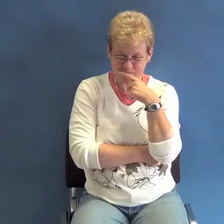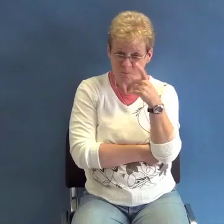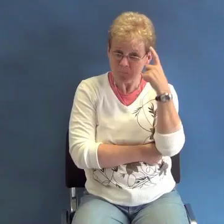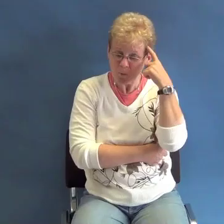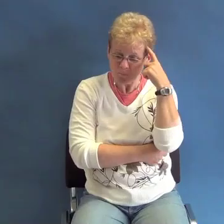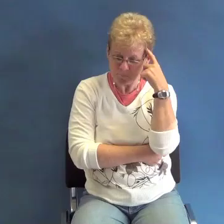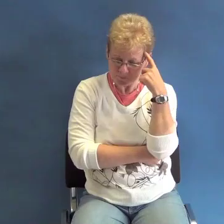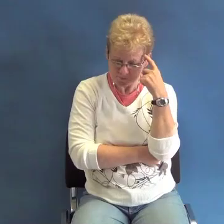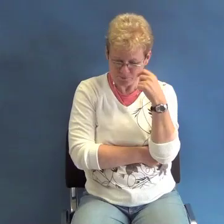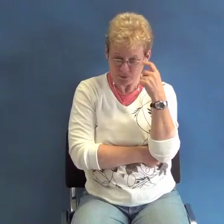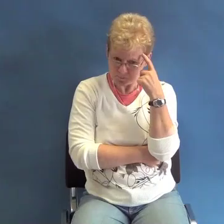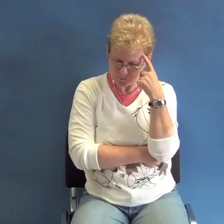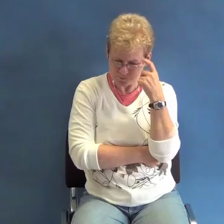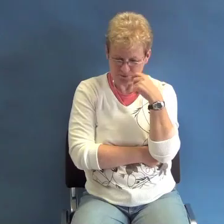Pomyśl, pomyśl.